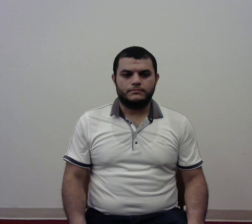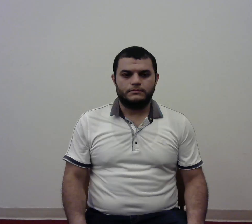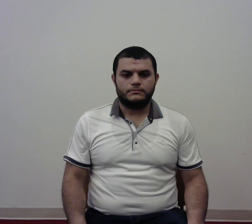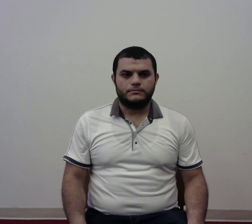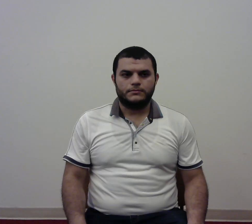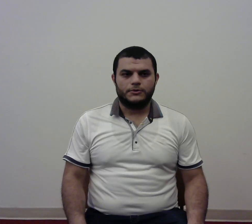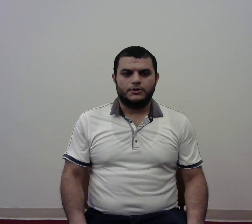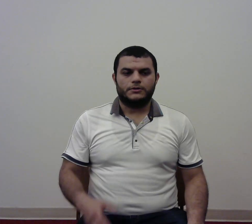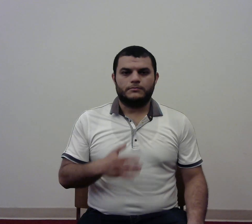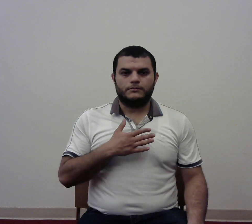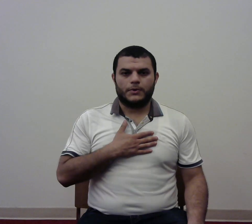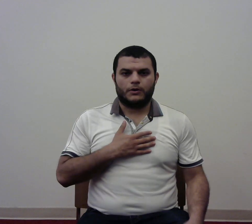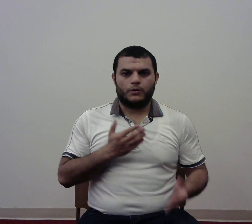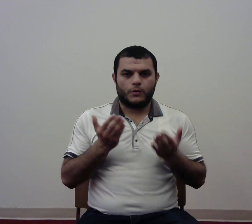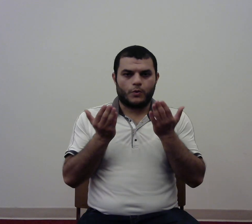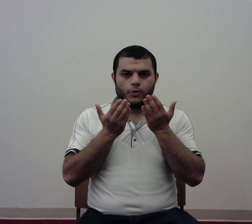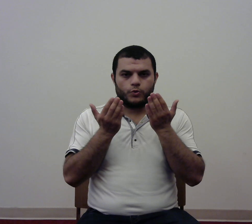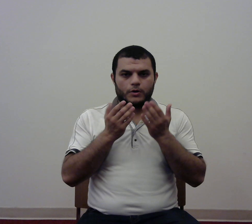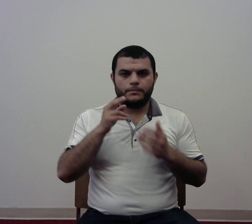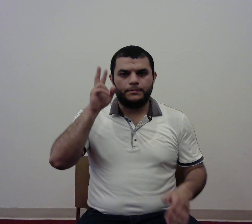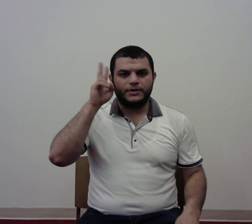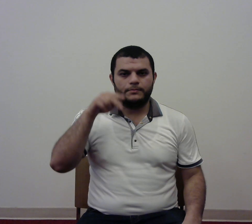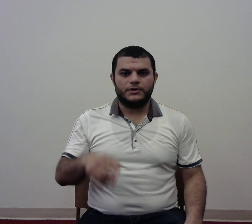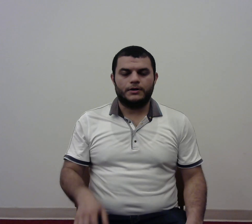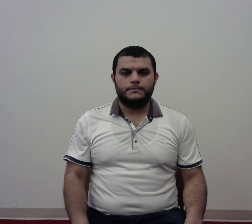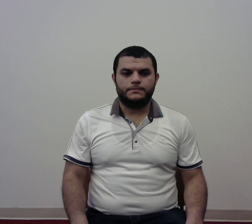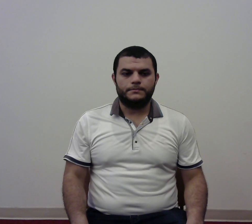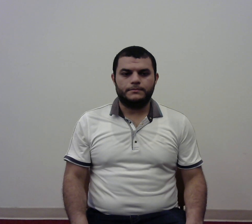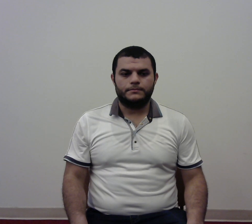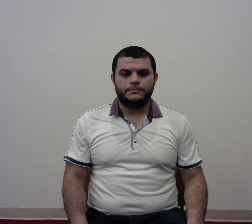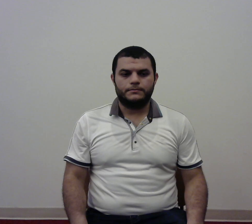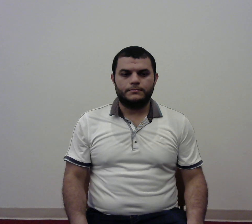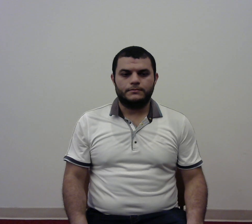Mən oxuya bilmirəm